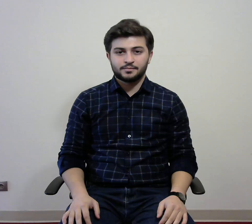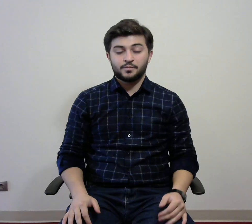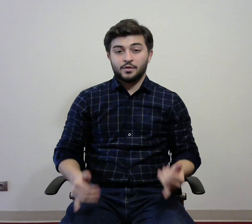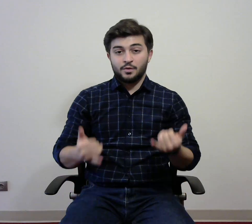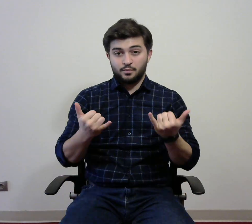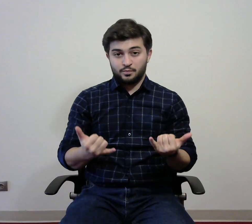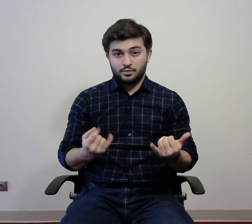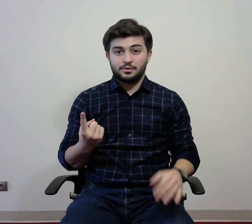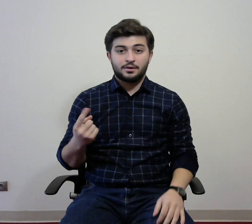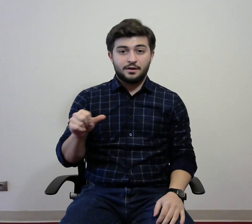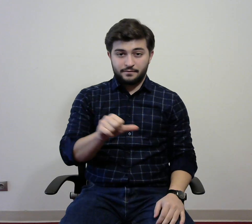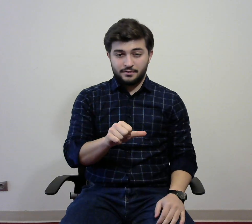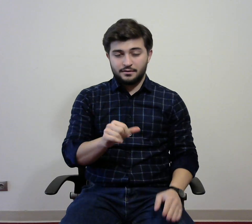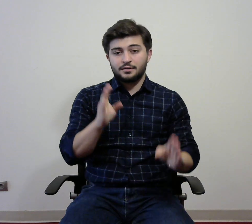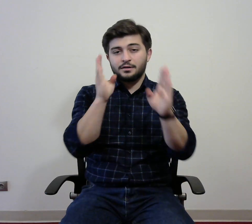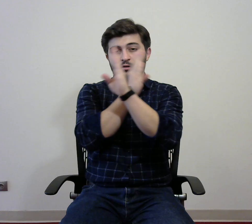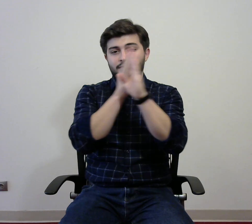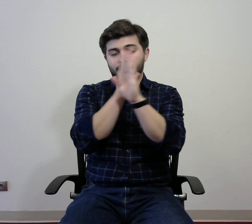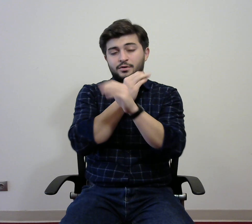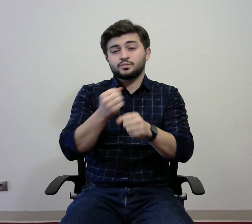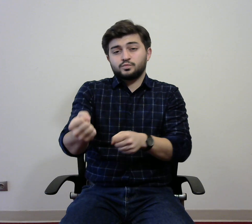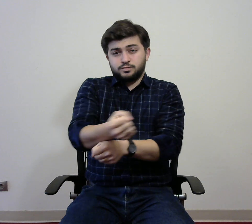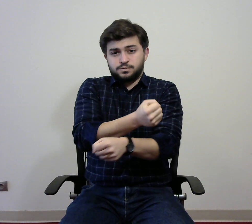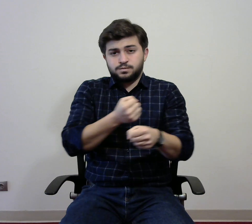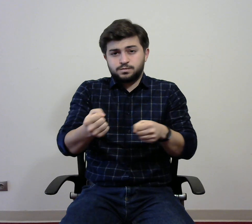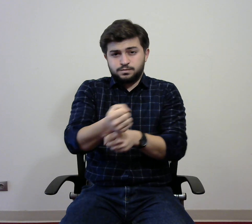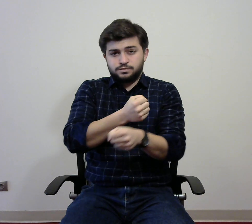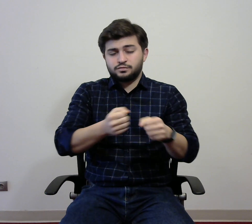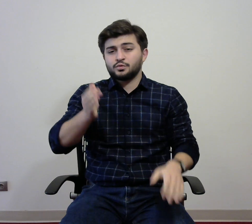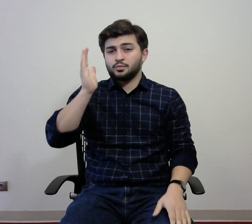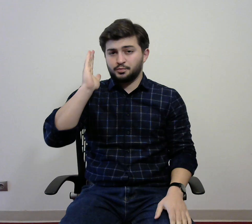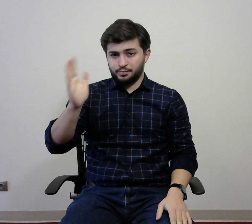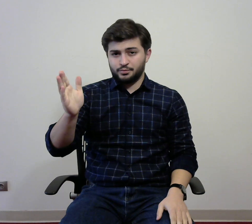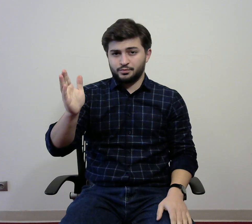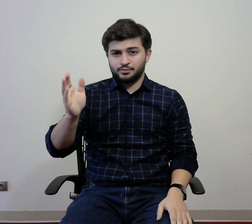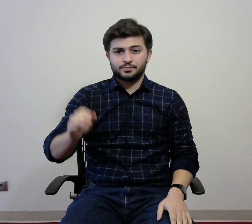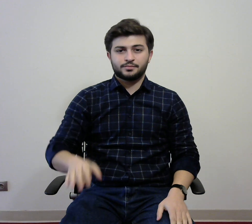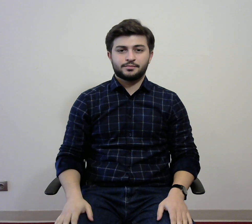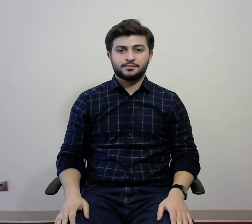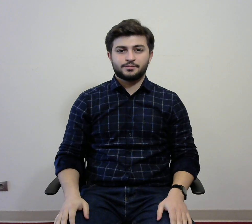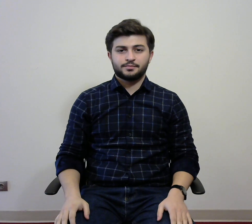Bu həftə hava küləkli olacaq